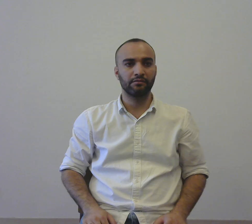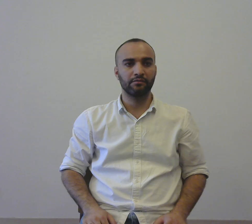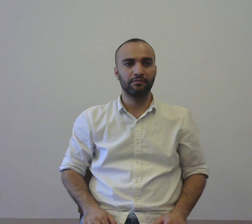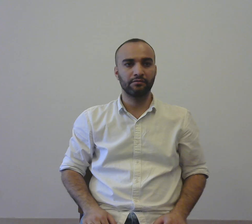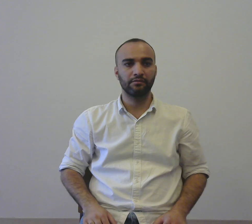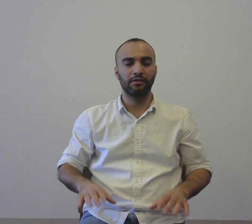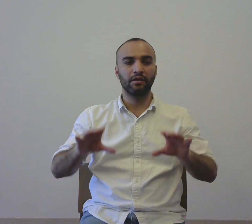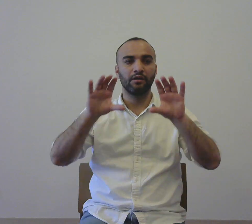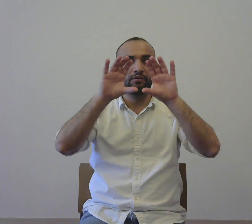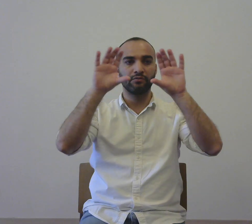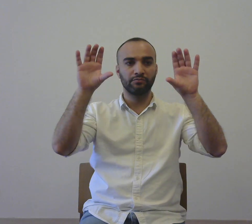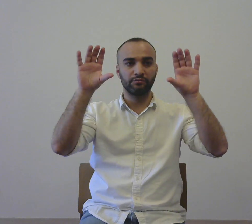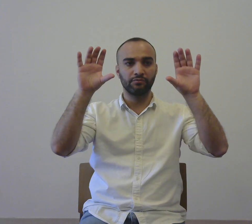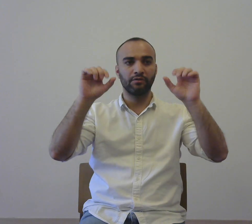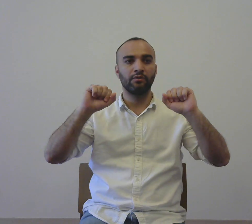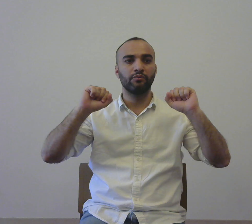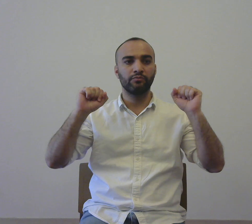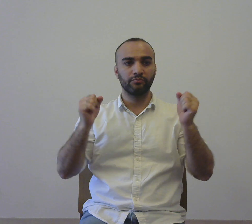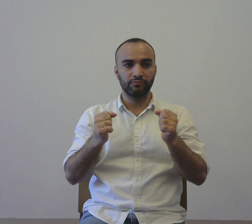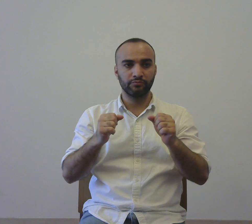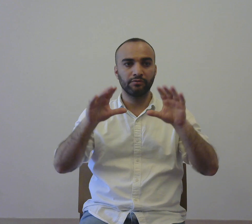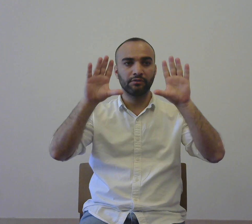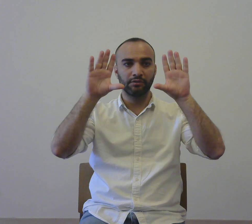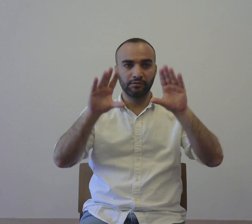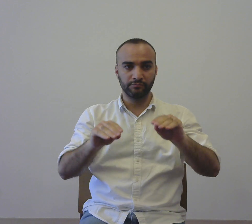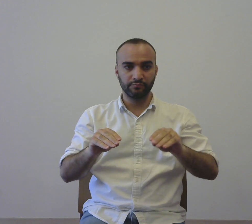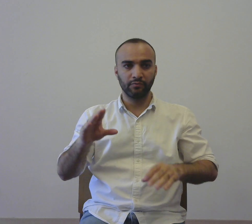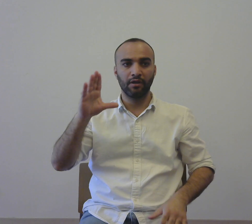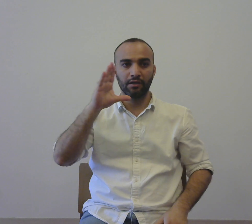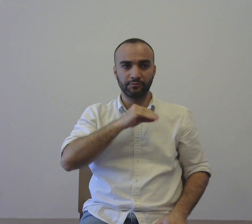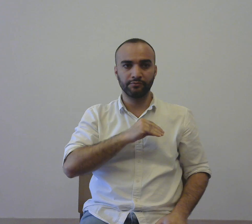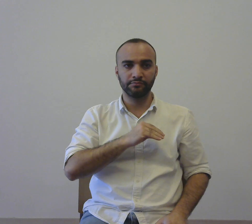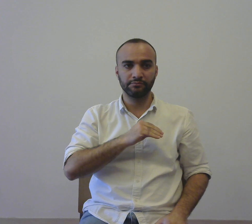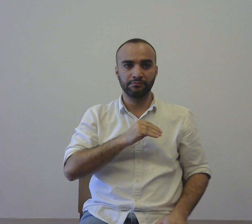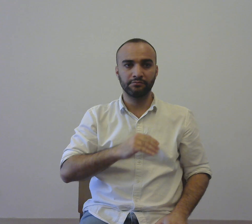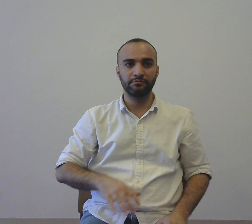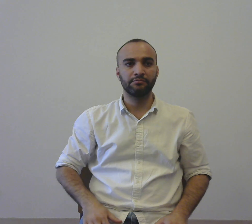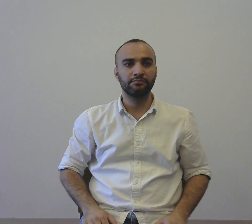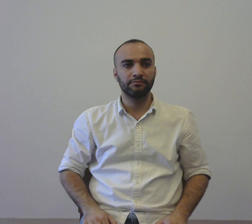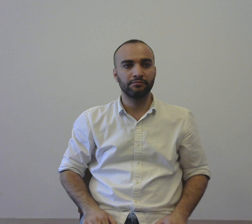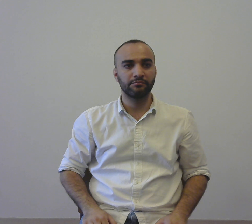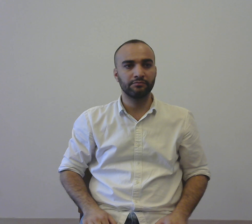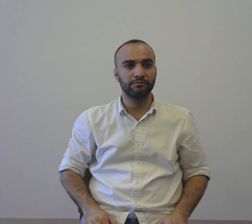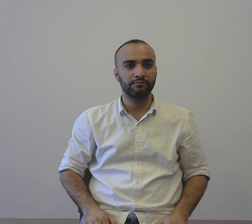Kondisioneri söndürə bilərsinizmi?